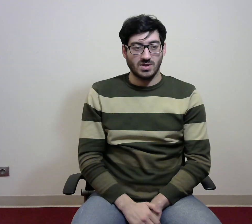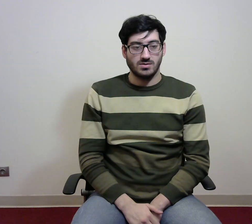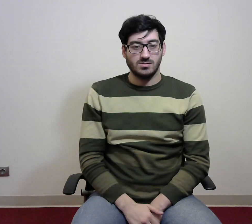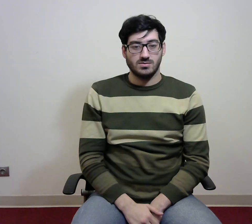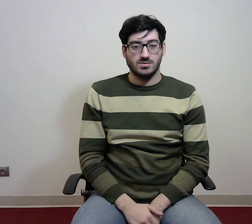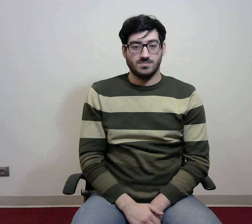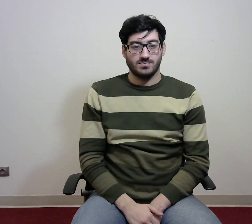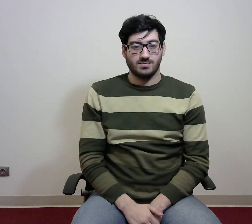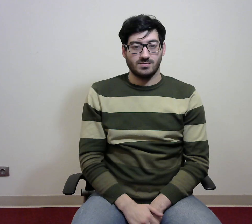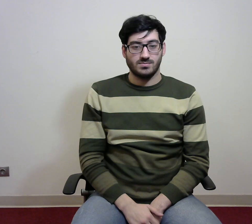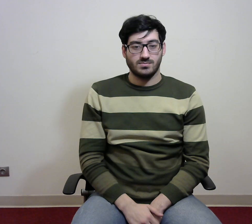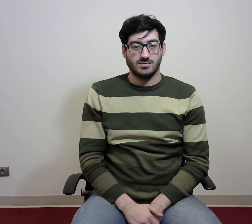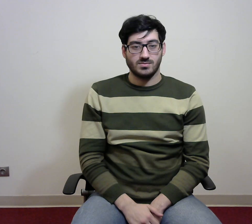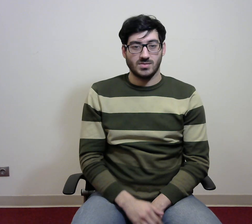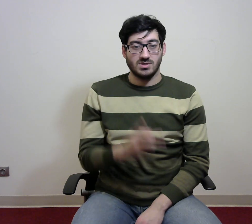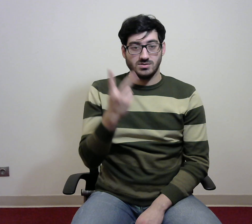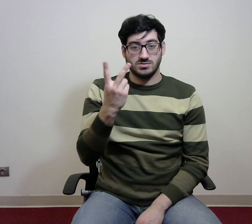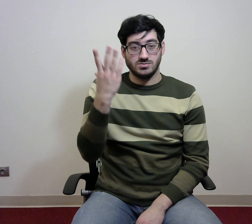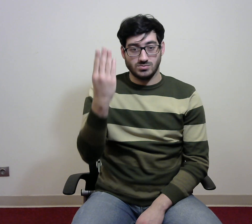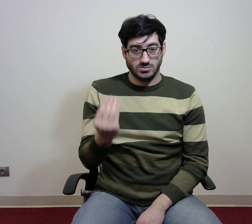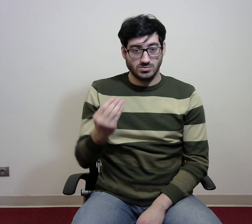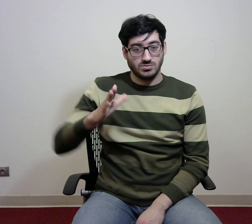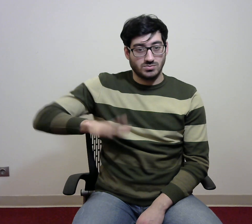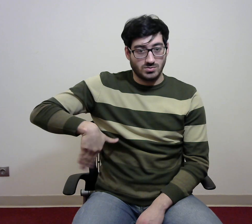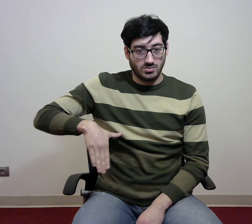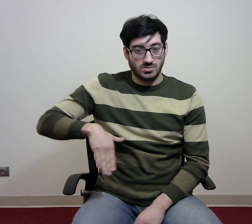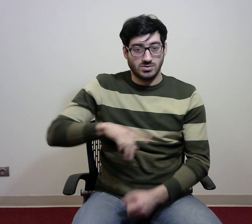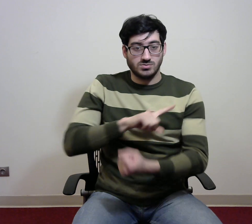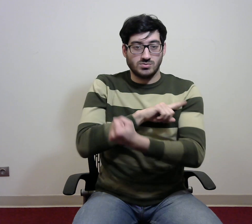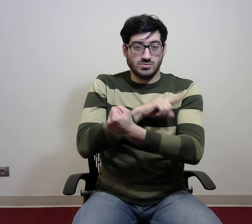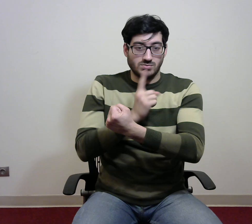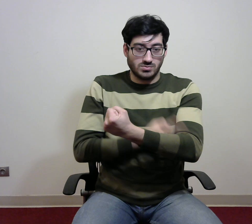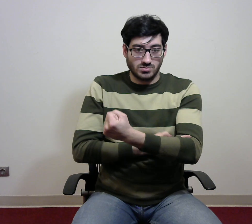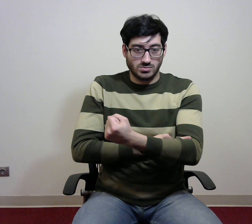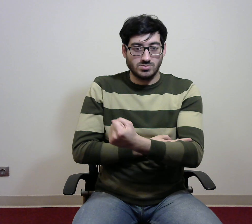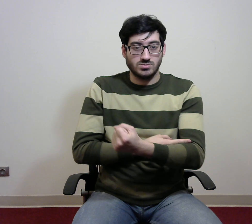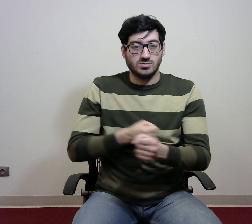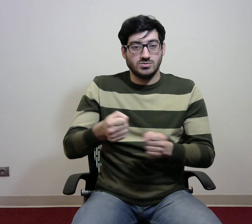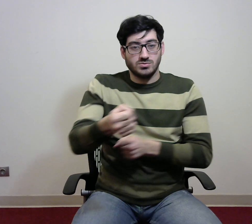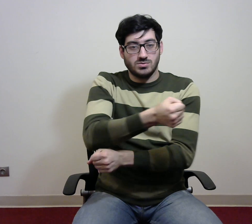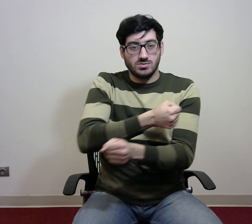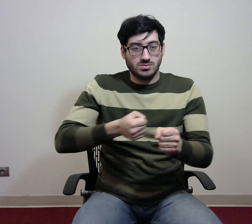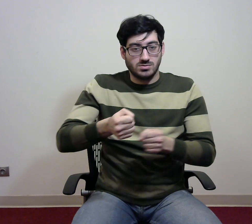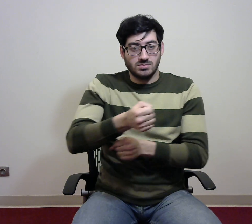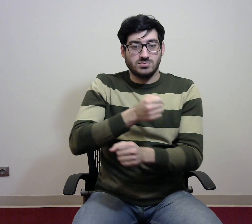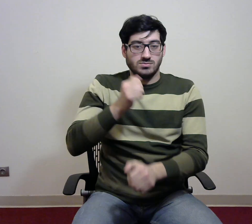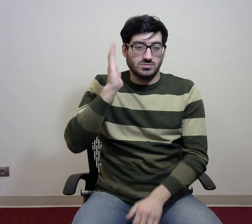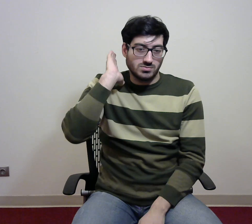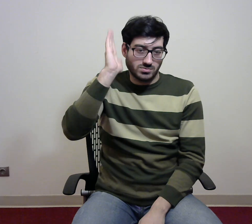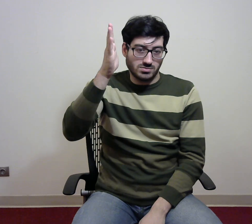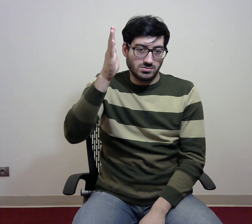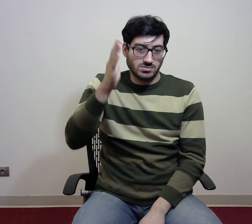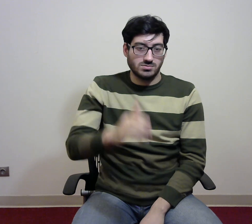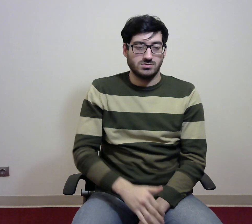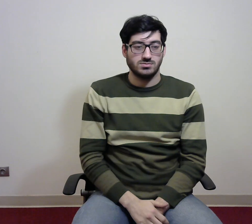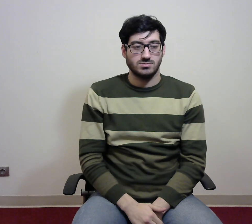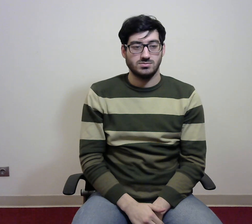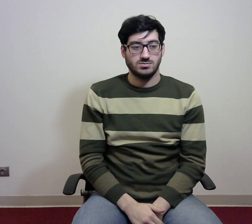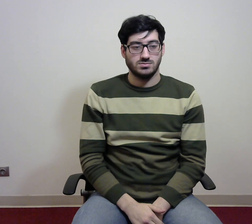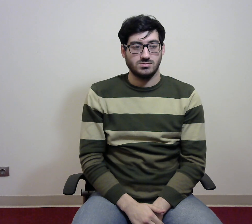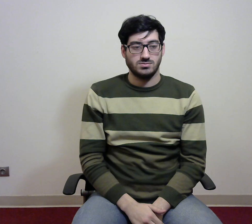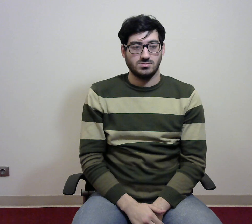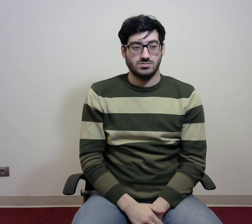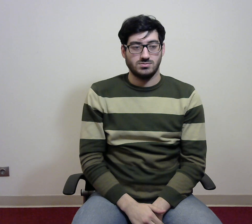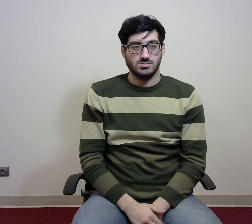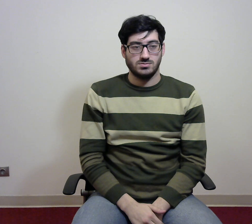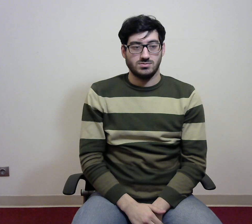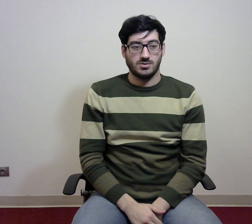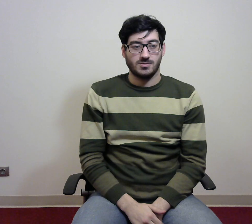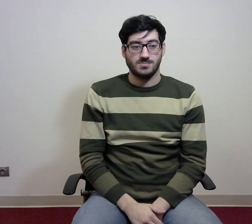İki gün sonra güclü külək olacaq